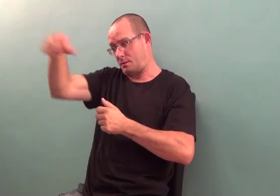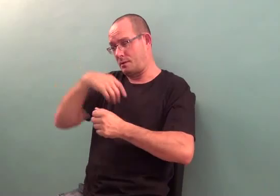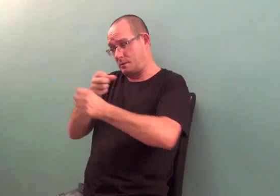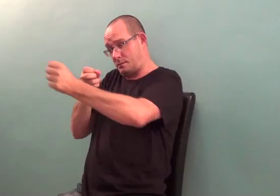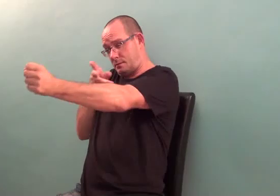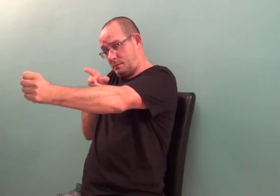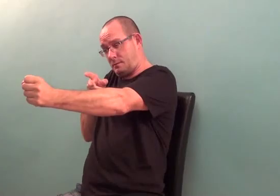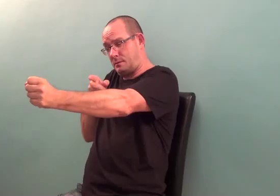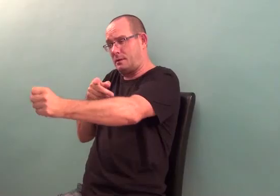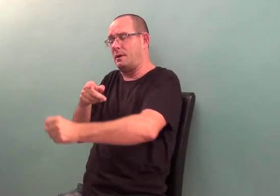A drugi celuje do tego jabłka.